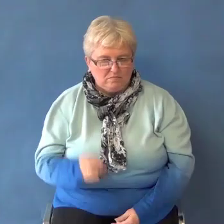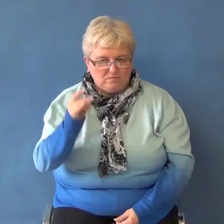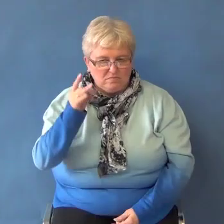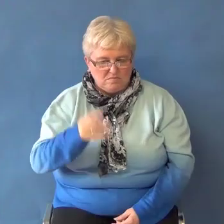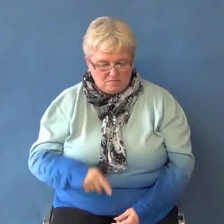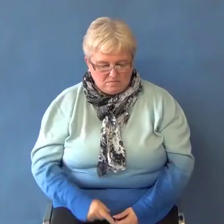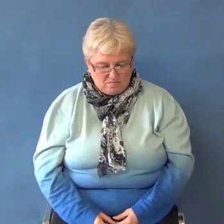To rano.